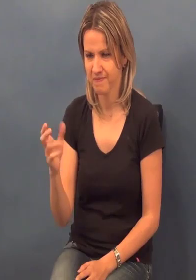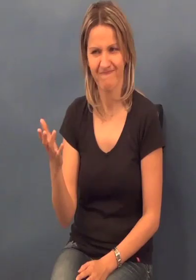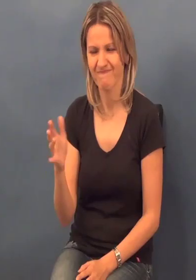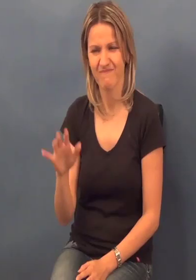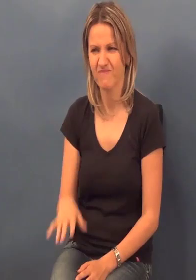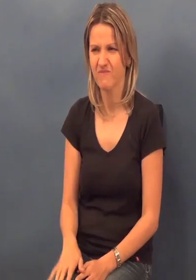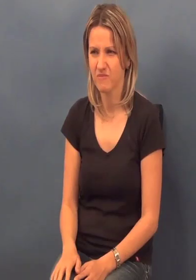Nie bardzo.